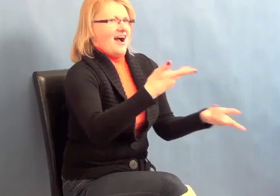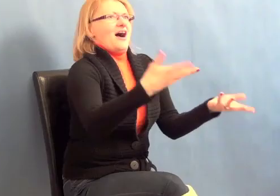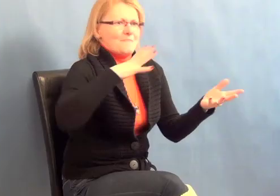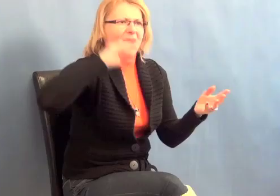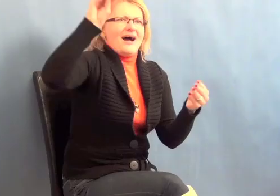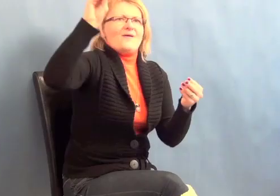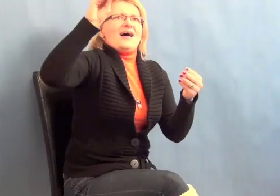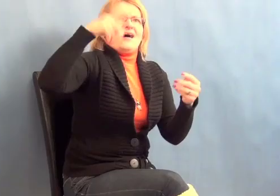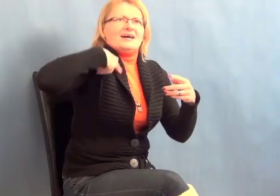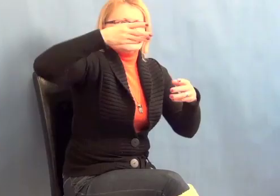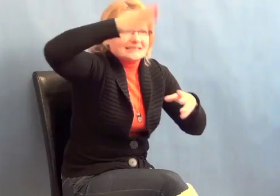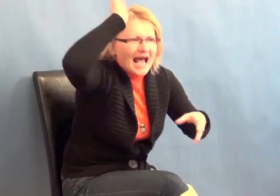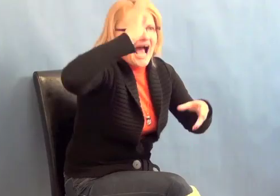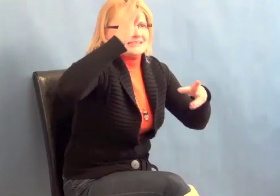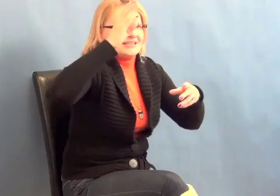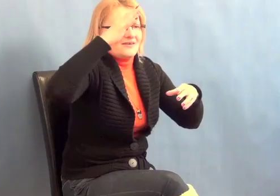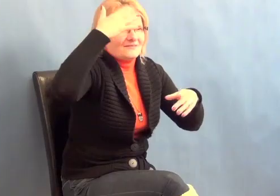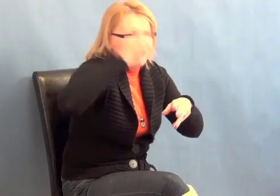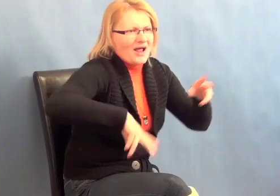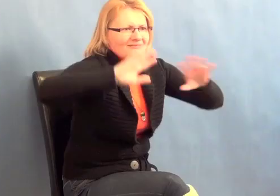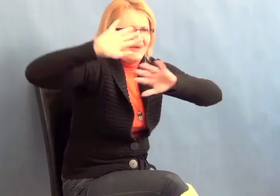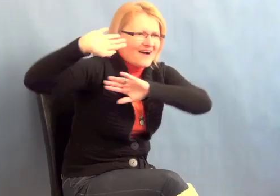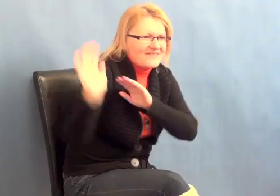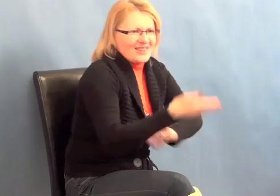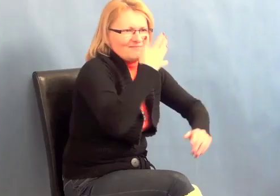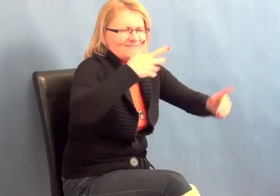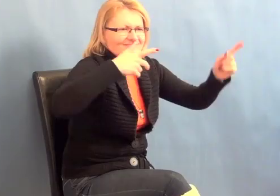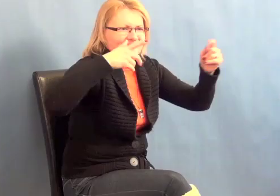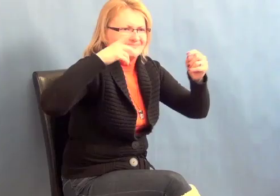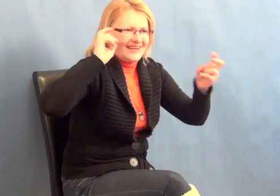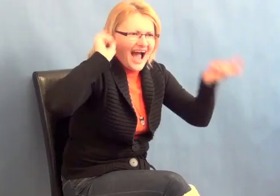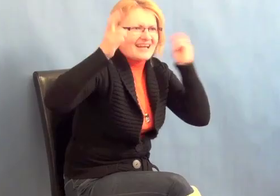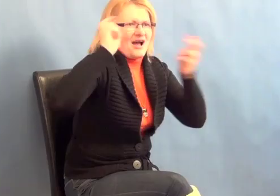Mówią mu, że wczoraj była tu straż, policja, ewakuowali wszystkich, wył alarm.